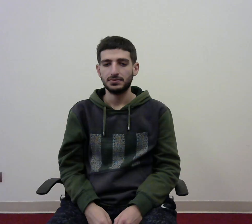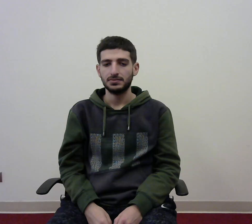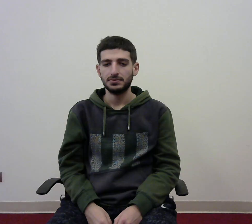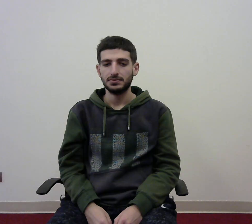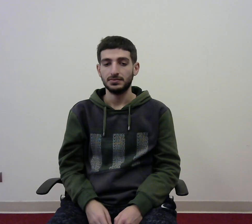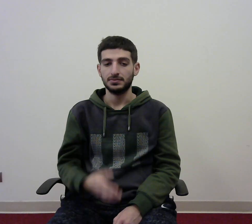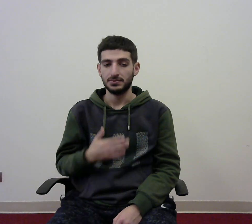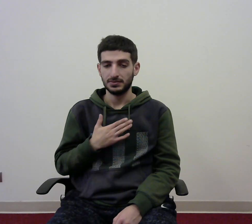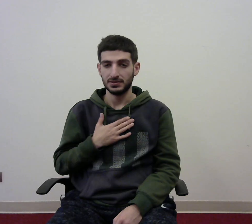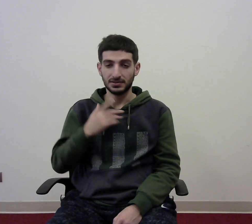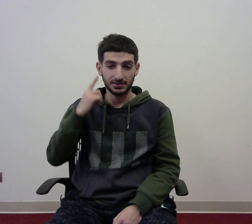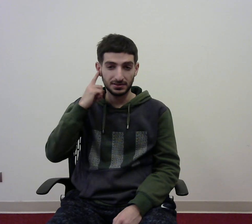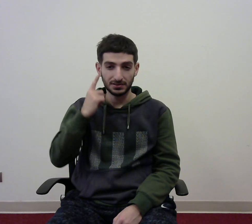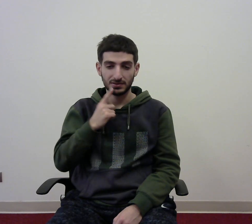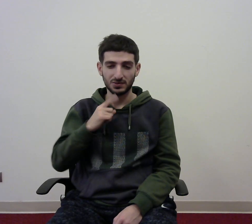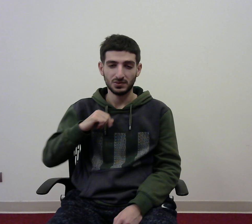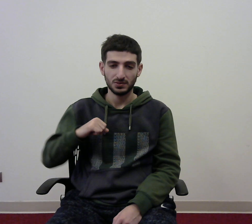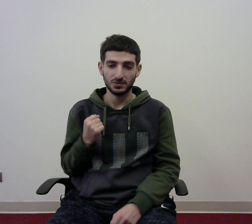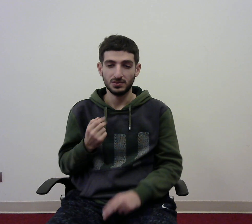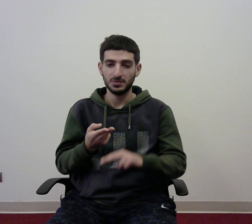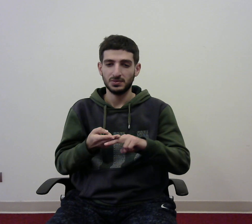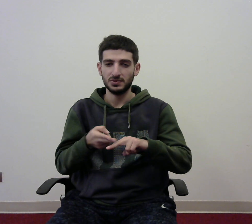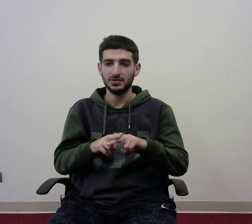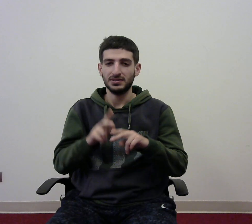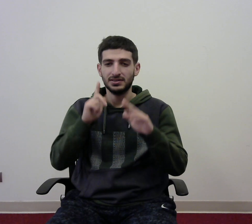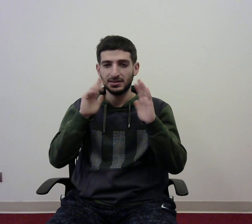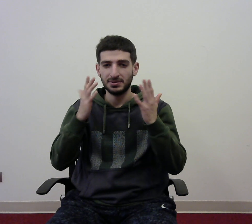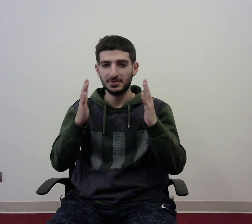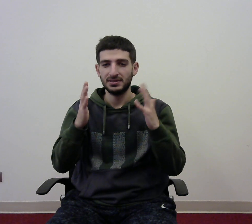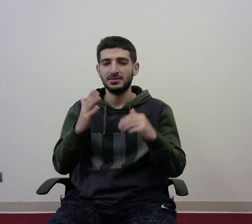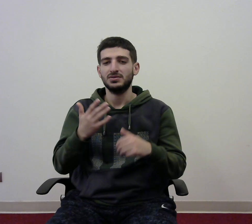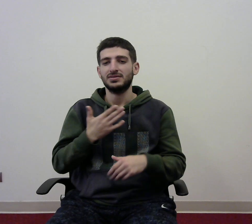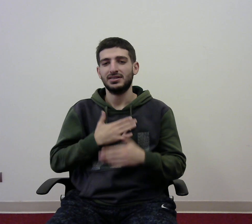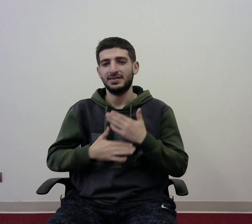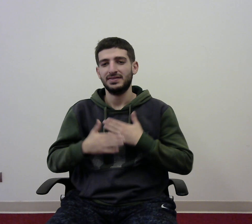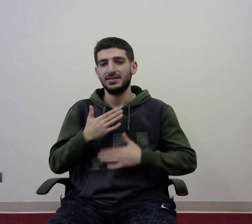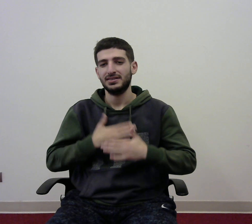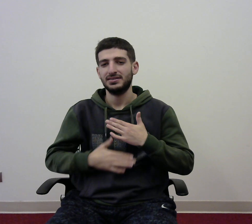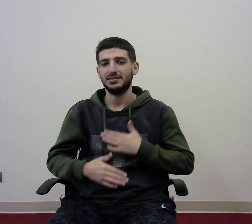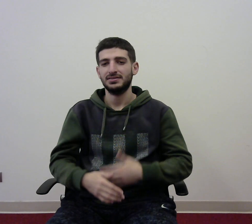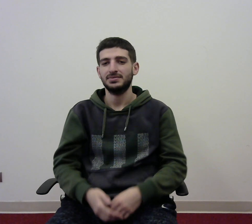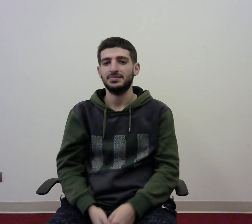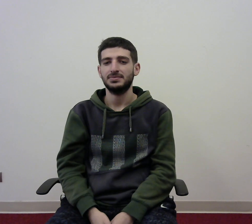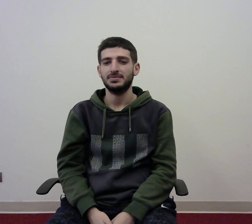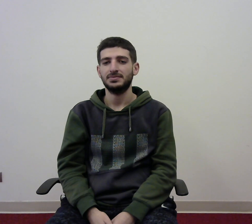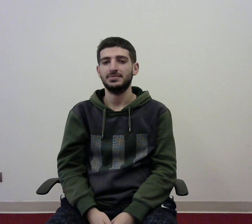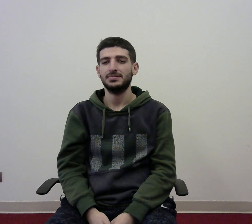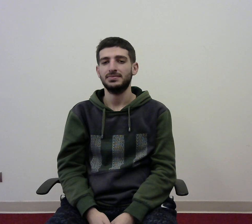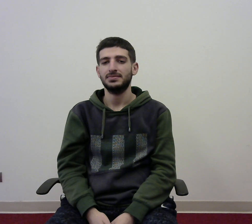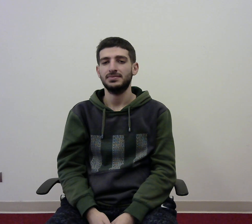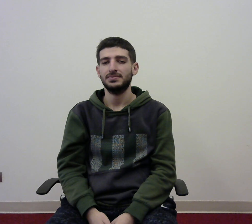Mənim eşitmə məhdudiyyətli dostlarım bu xəbərə sevinəcək